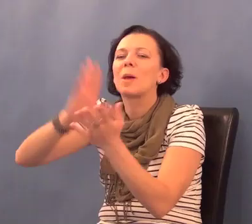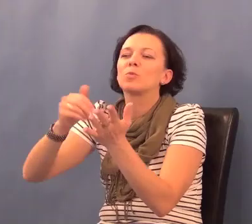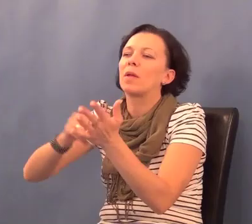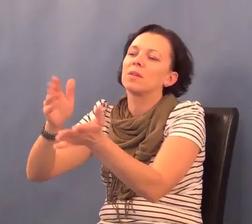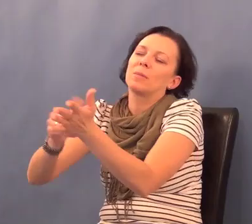Na przykład.